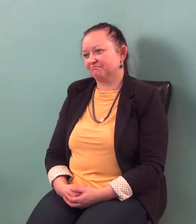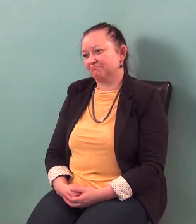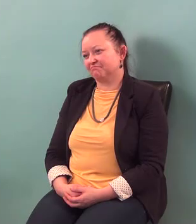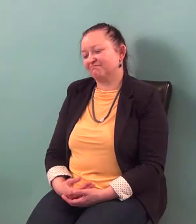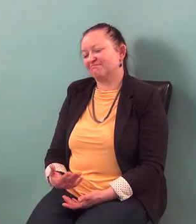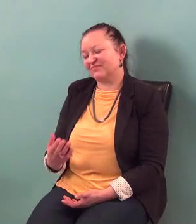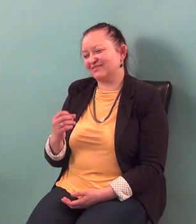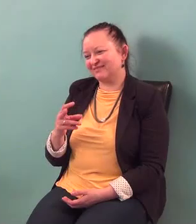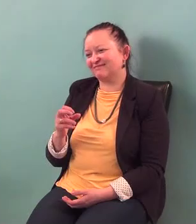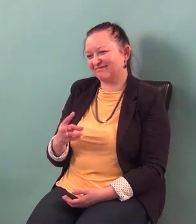Tak, tak.